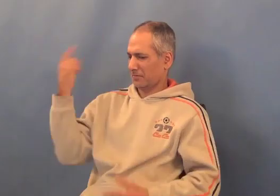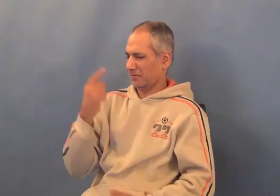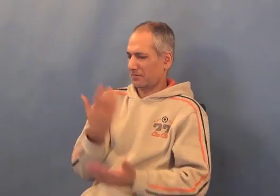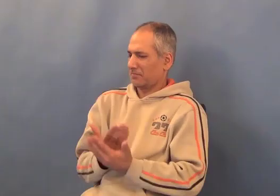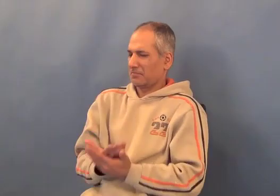Dlaczego?